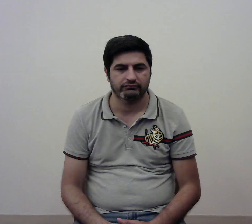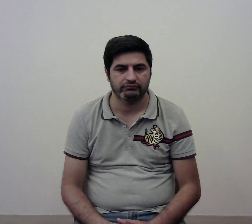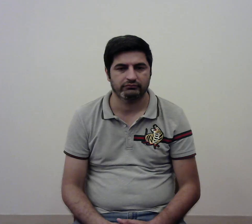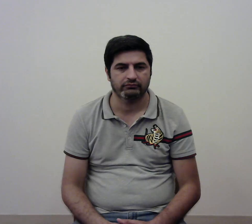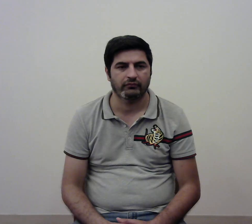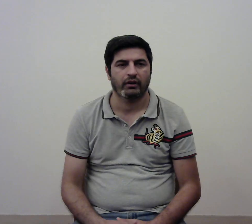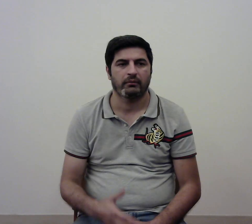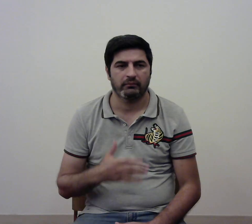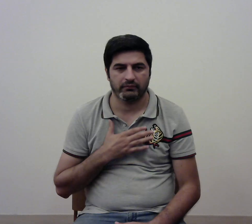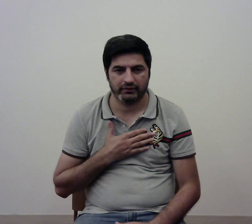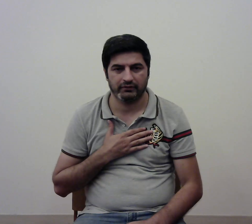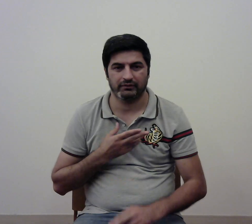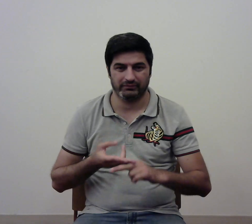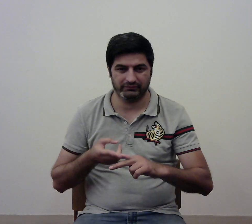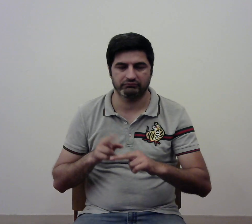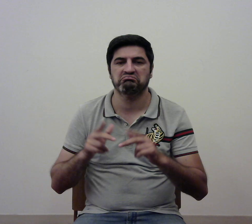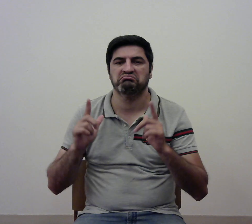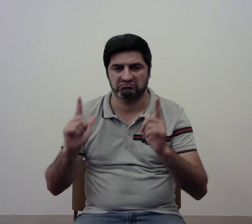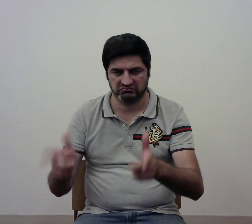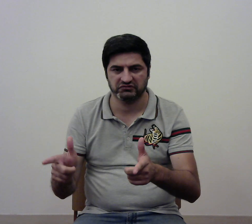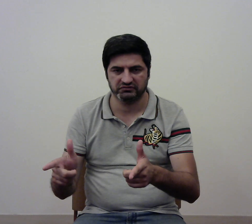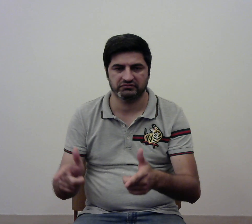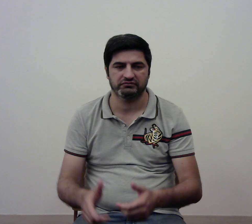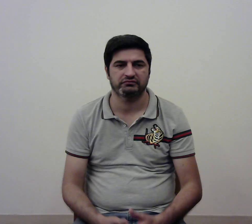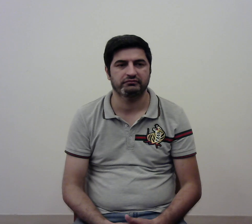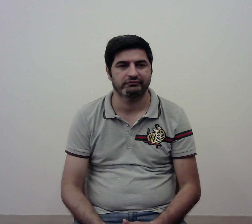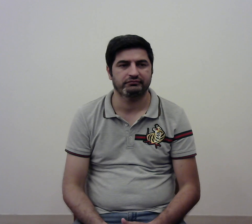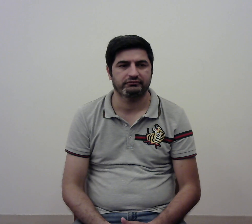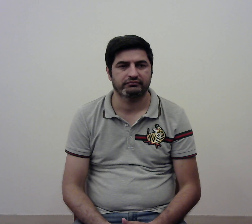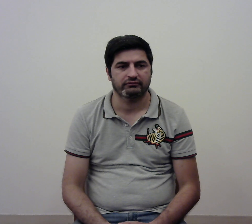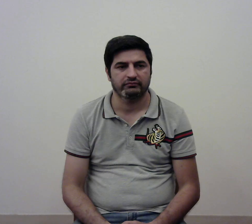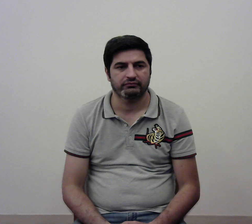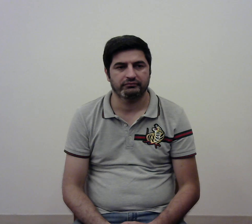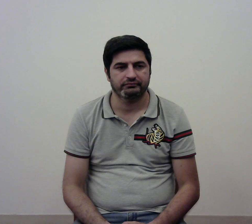Mən bununla razıyam